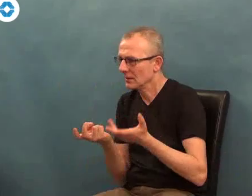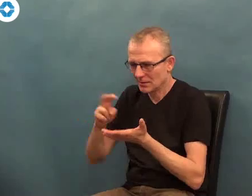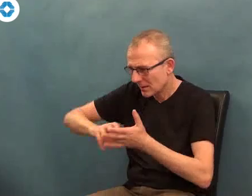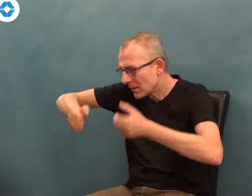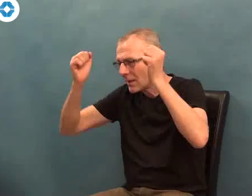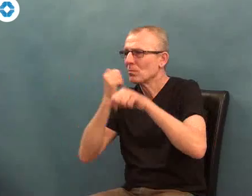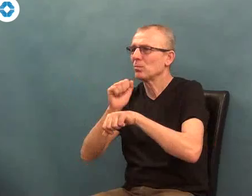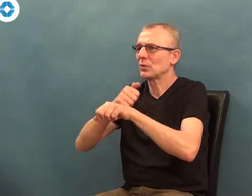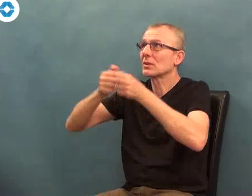Szukali w butach.